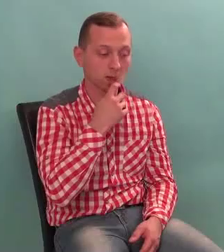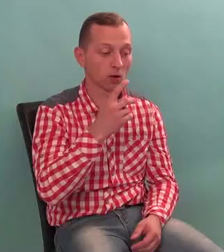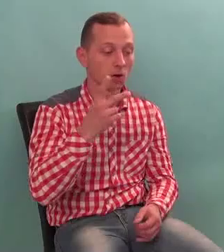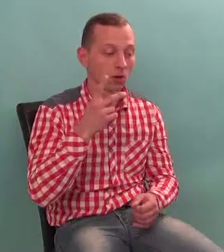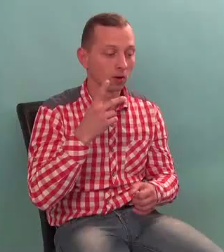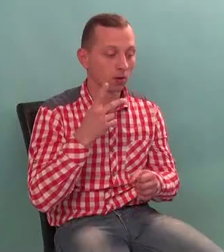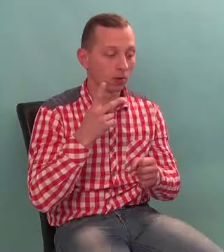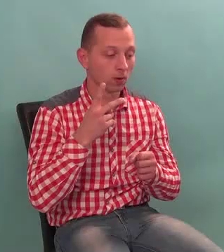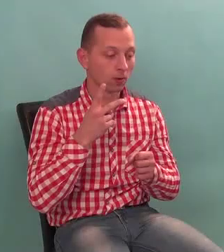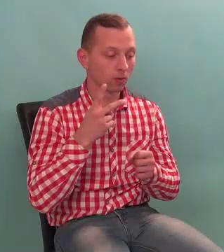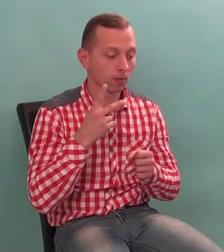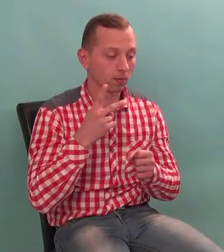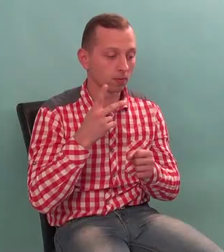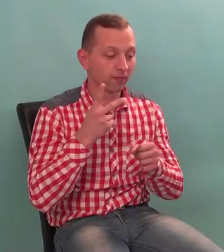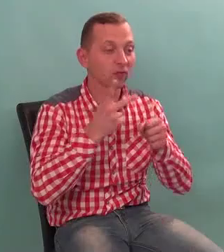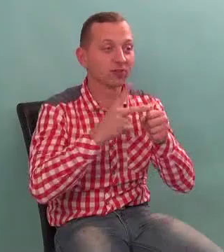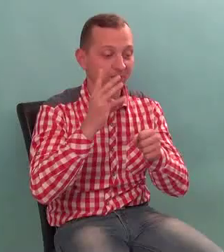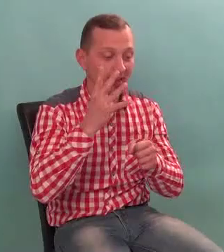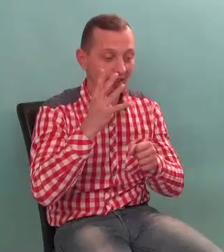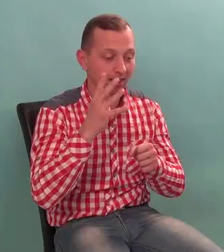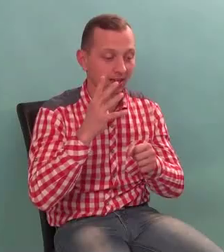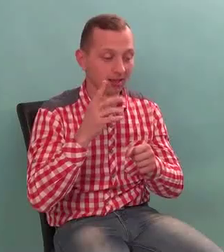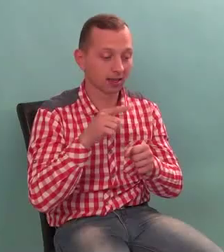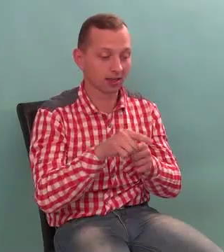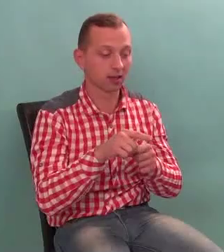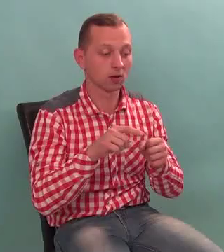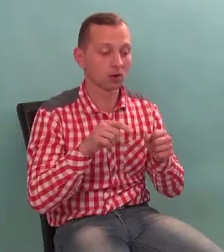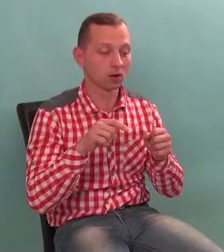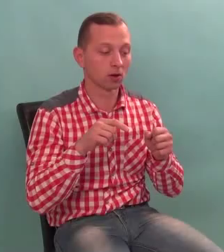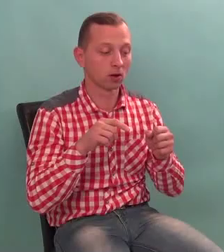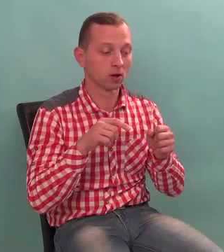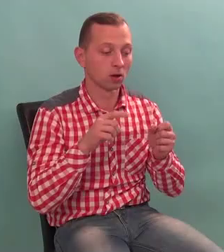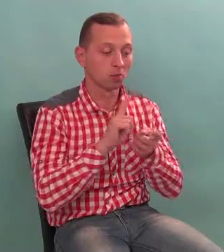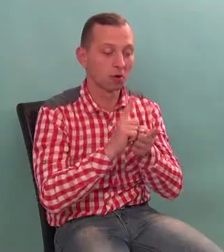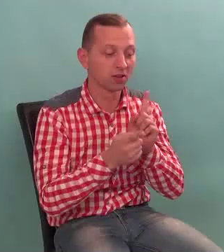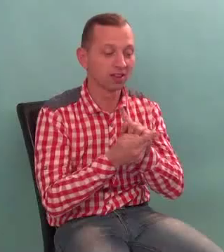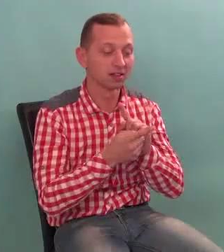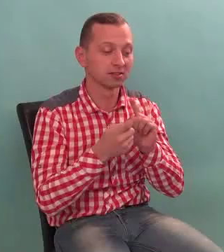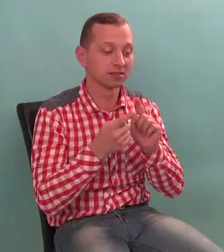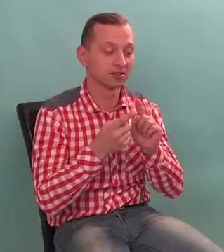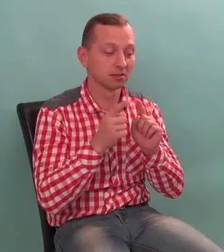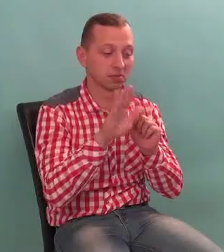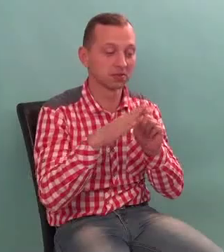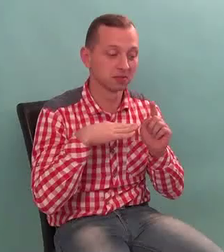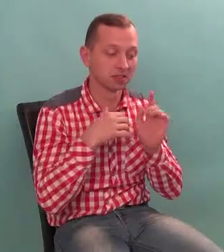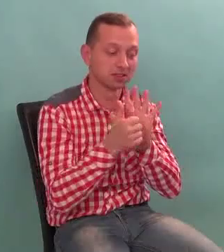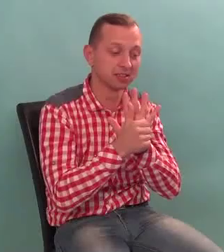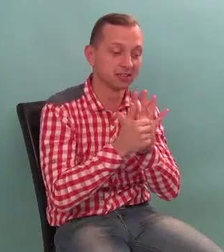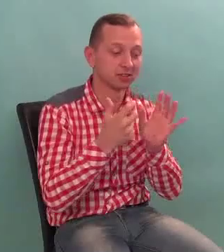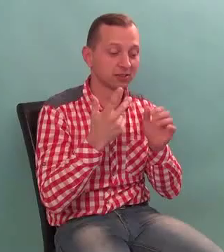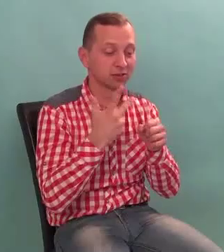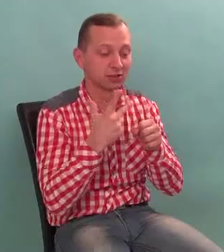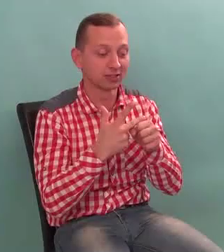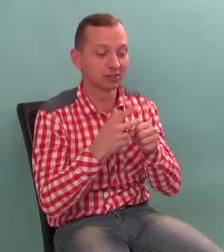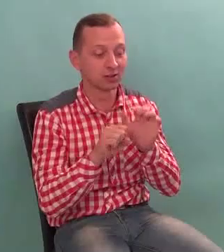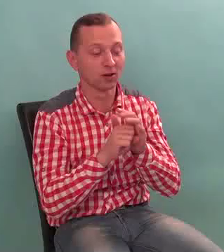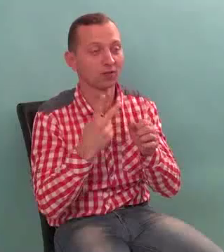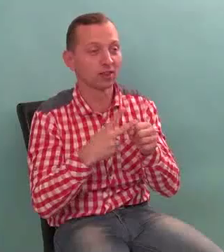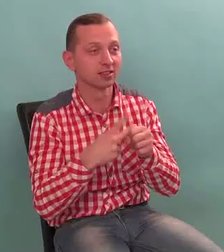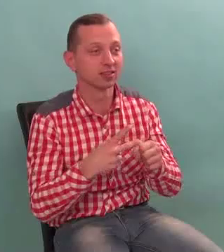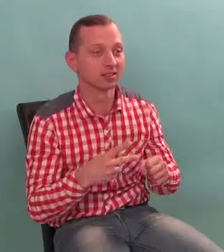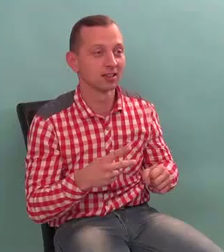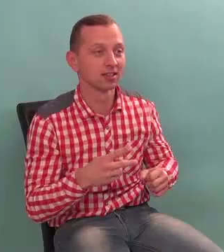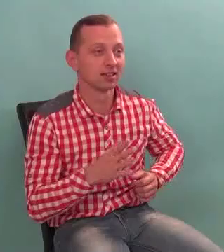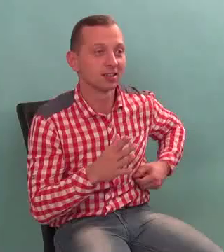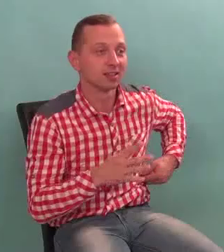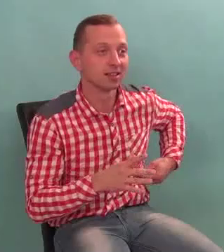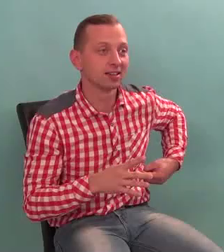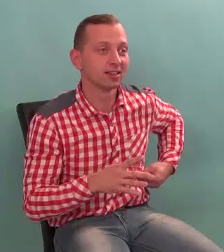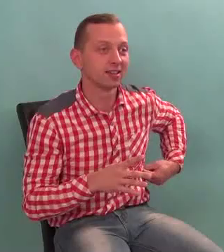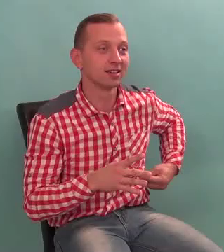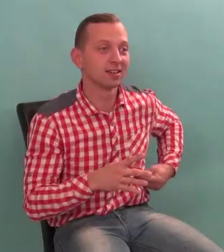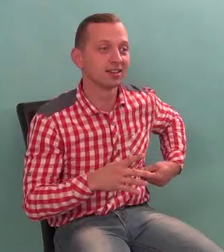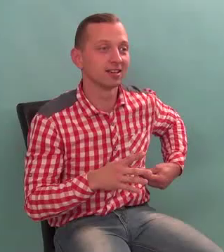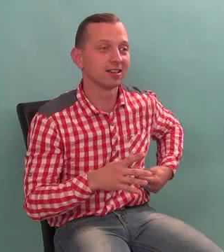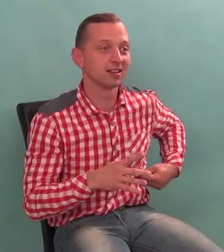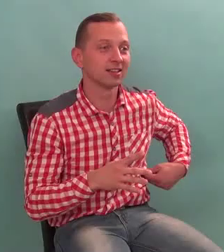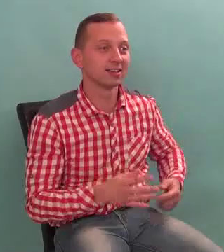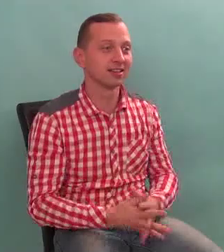Czy dwudziestego czwartego od szesnastej trzydzieści do dwudziestej masz wolny czas?